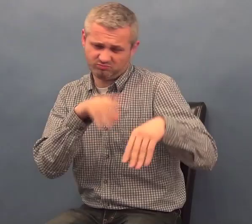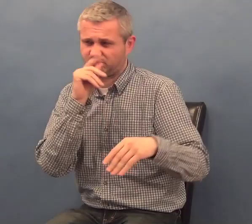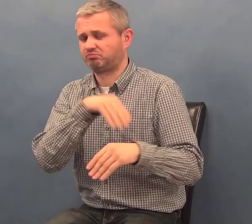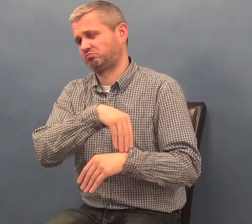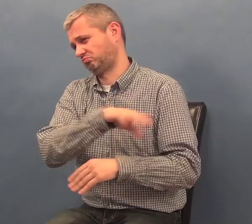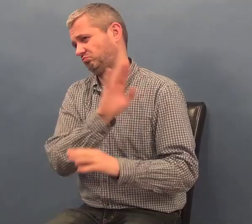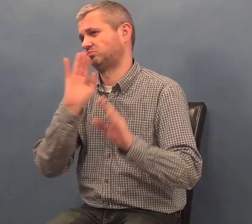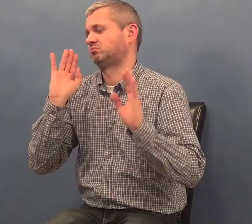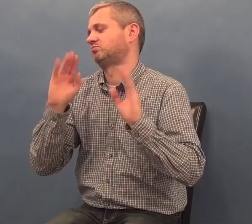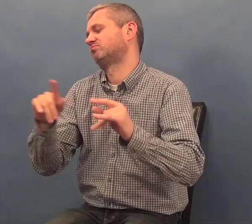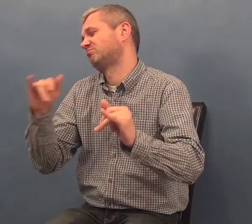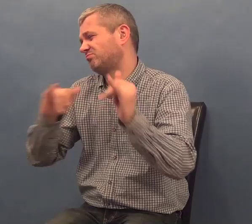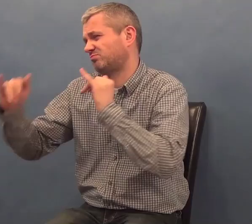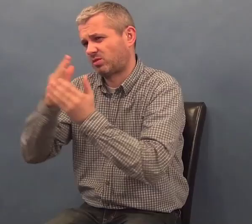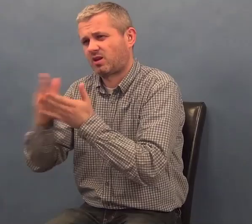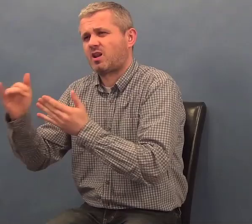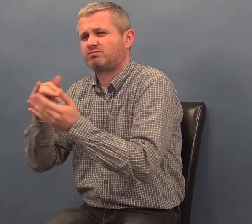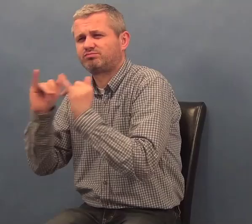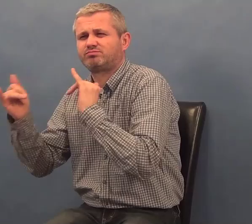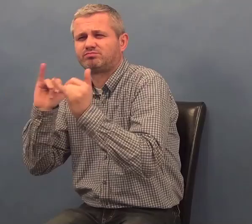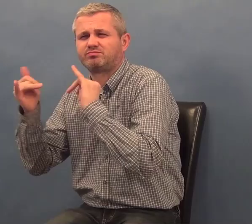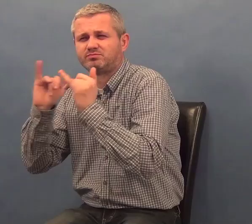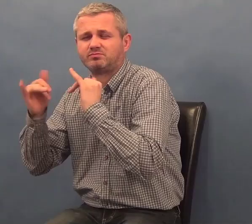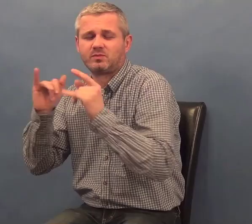Chłopak wychodzi, a pozostali dalej rozmawiają.